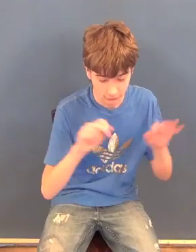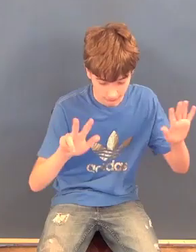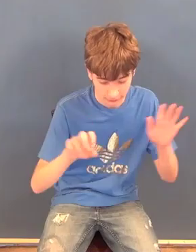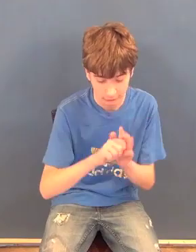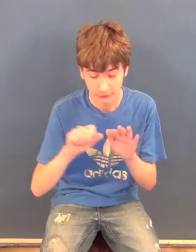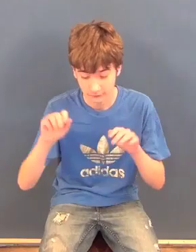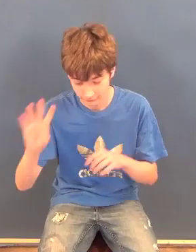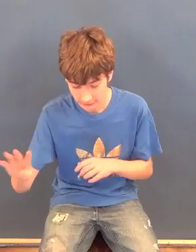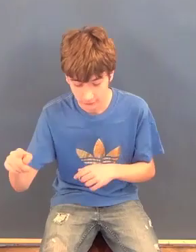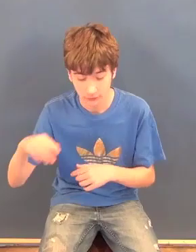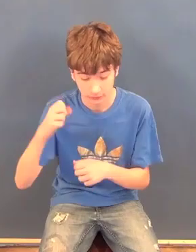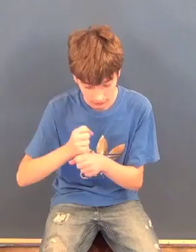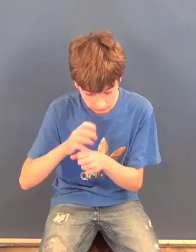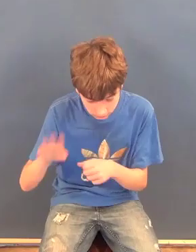Od ósmej do czwartej pracuję.